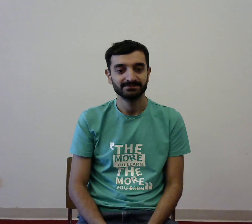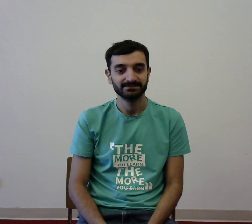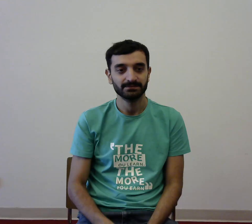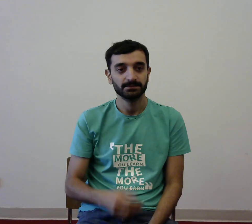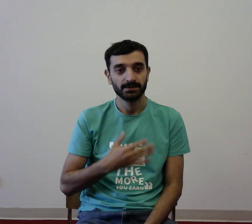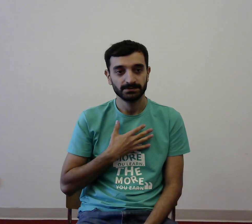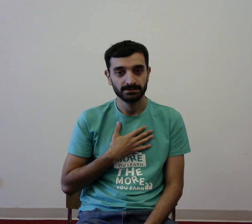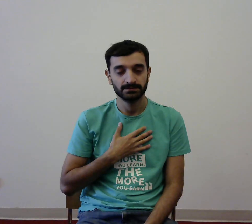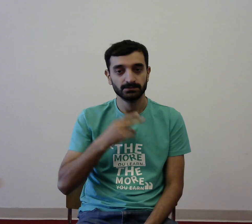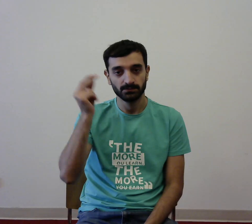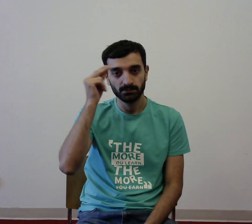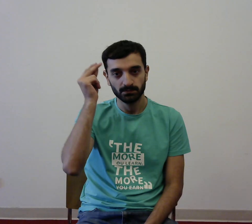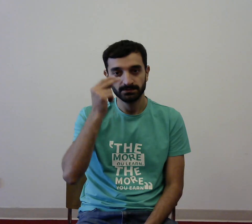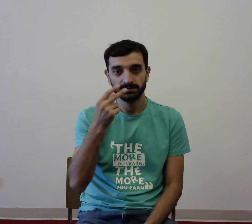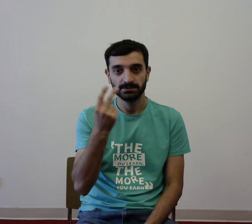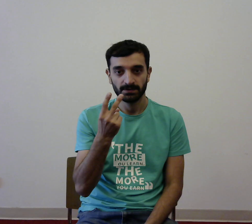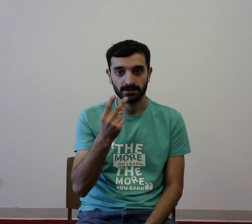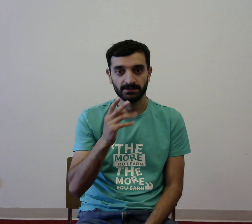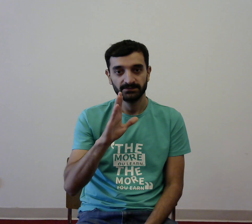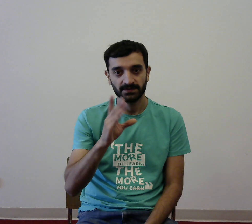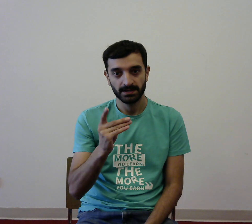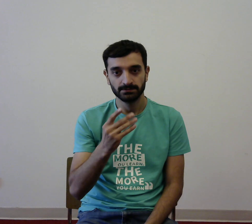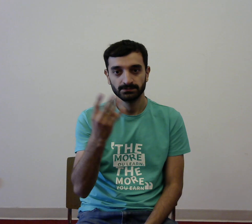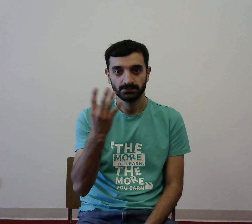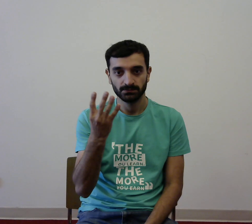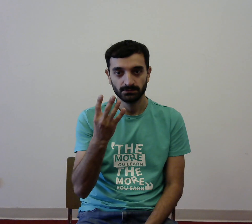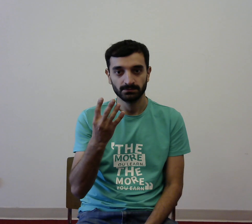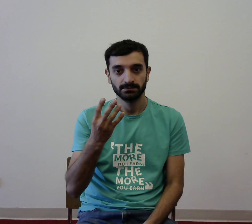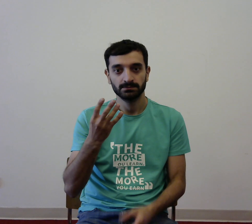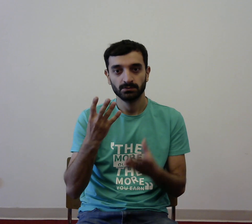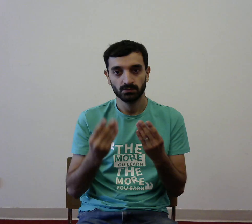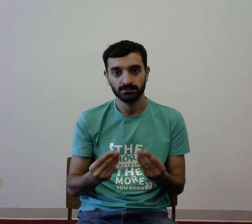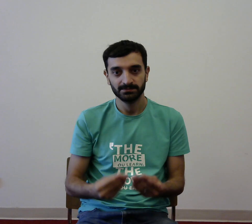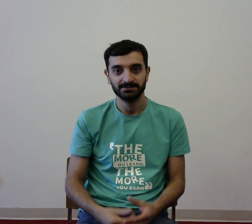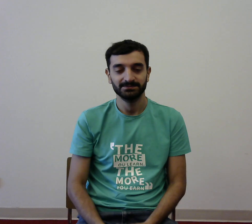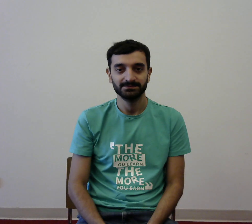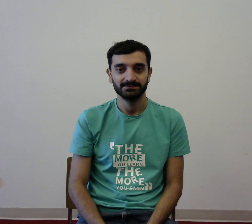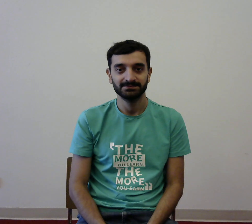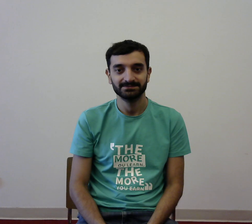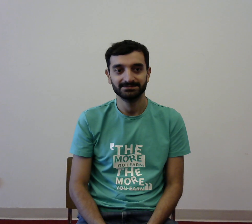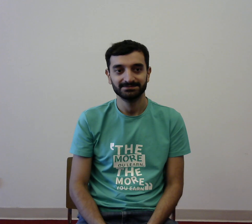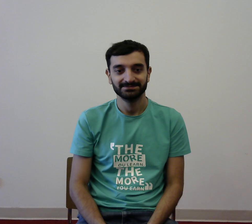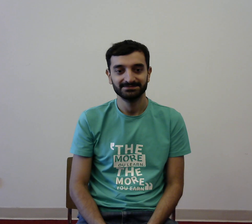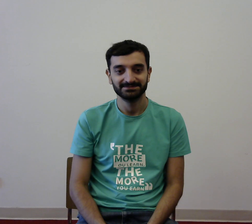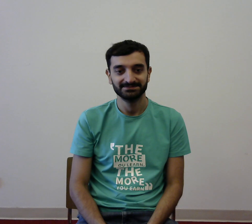Mənim dərslərim 2-ci və 4-cü günlərdir